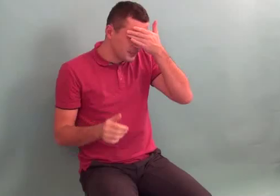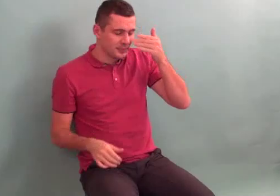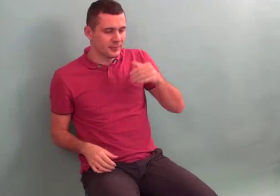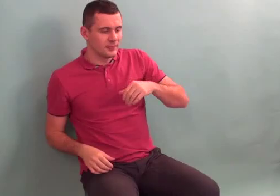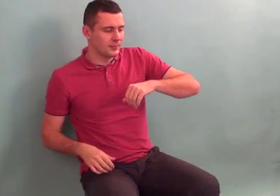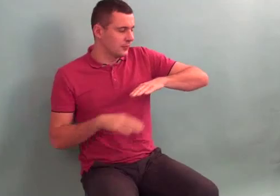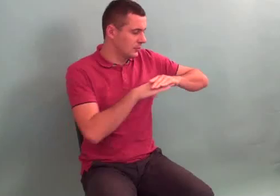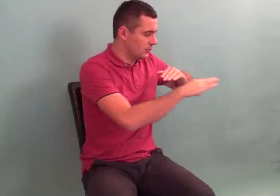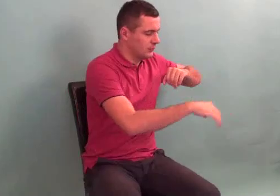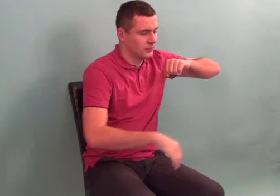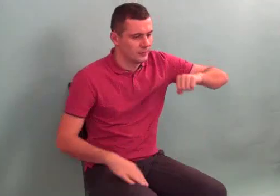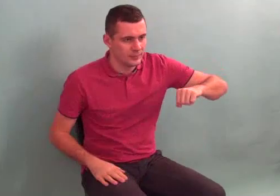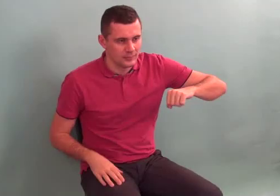Charlie siedzi oparty łokciem o stół.